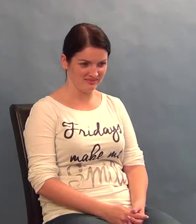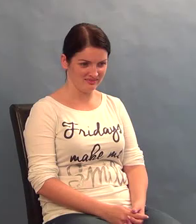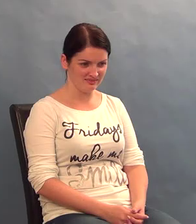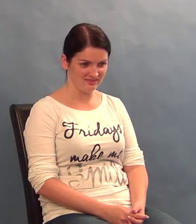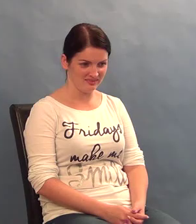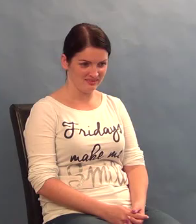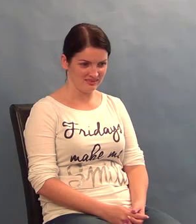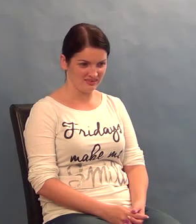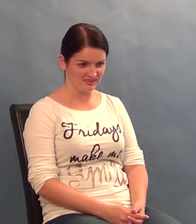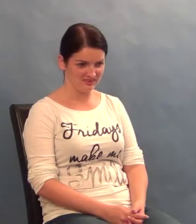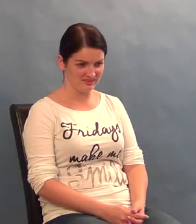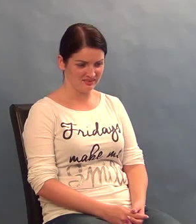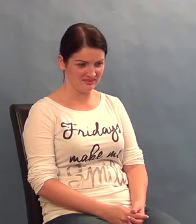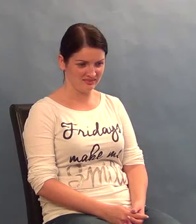Kończysz o czwartej?